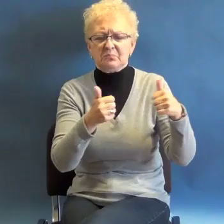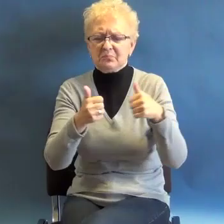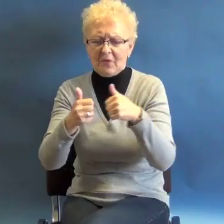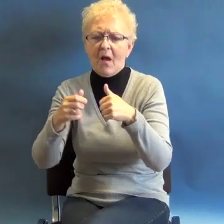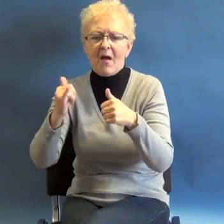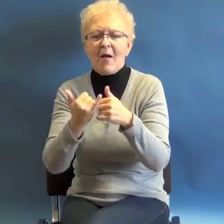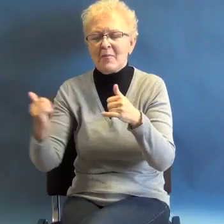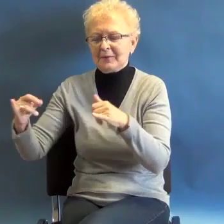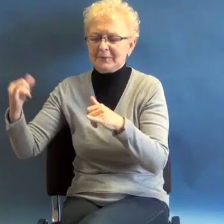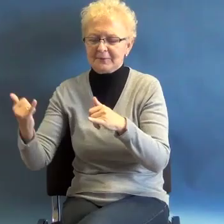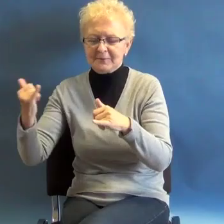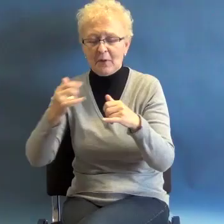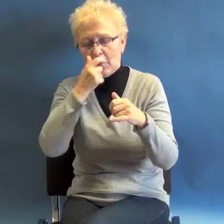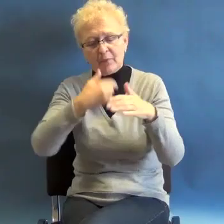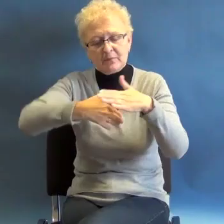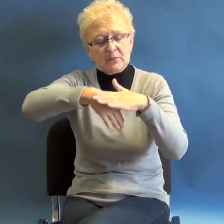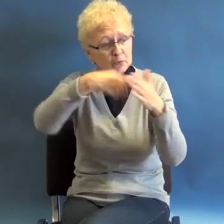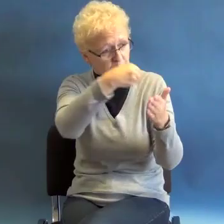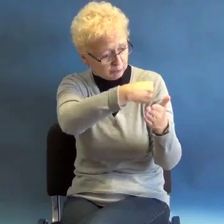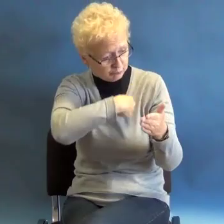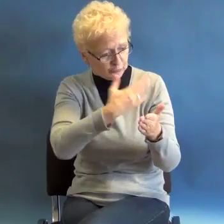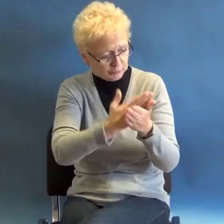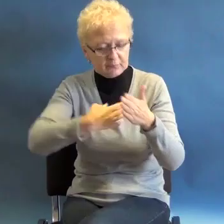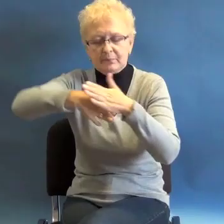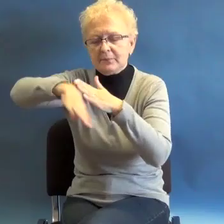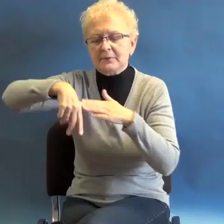Chaplin po zapłacie odchodzi.